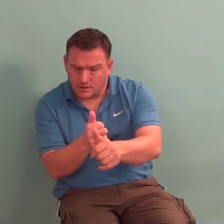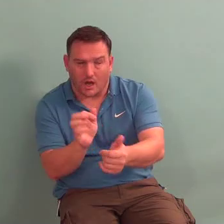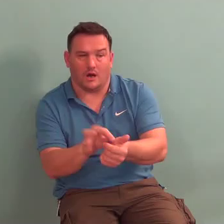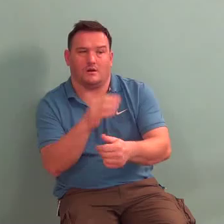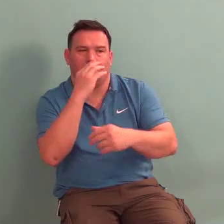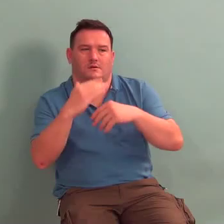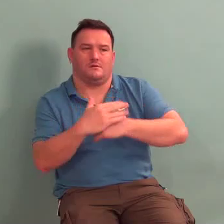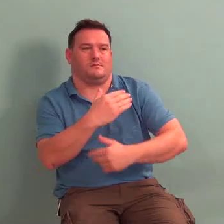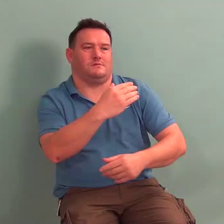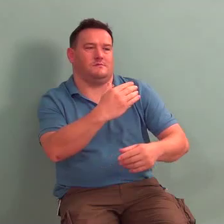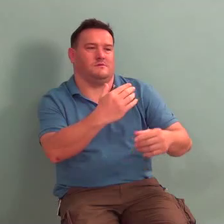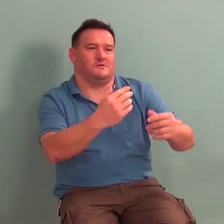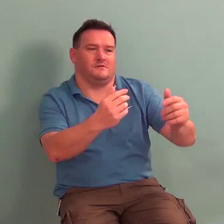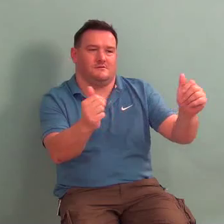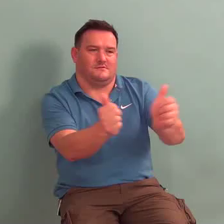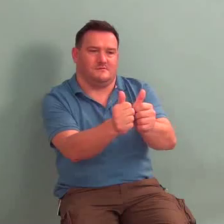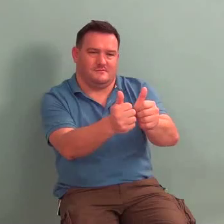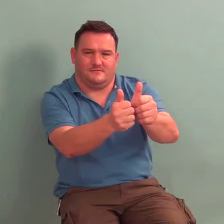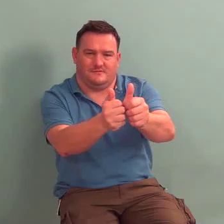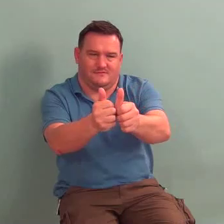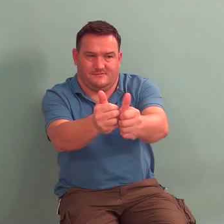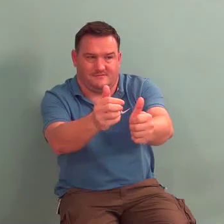Okazało się, że Chaplin i chłopiec idą razem.